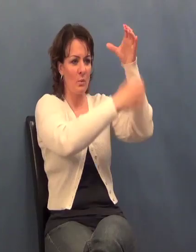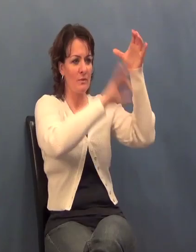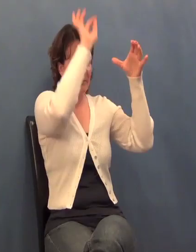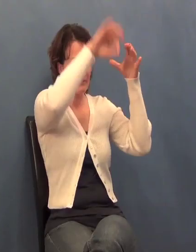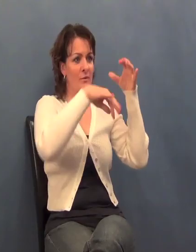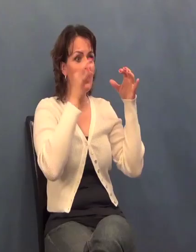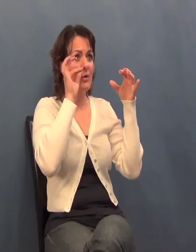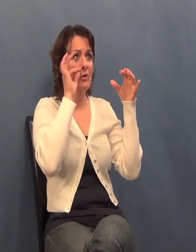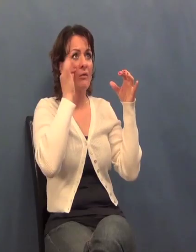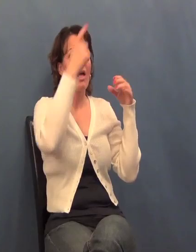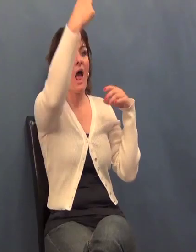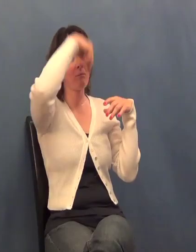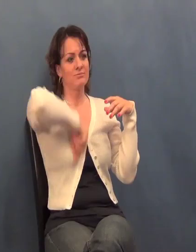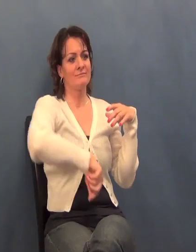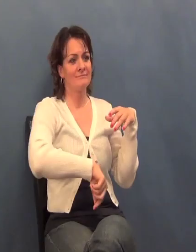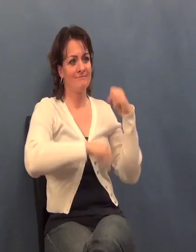A kot ją połyka, jest ciężka.